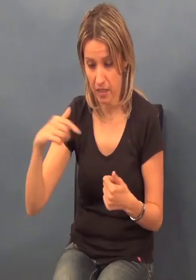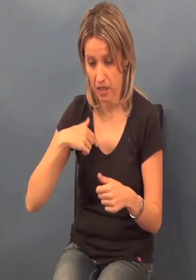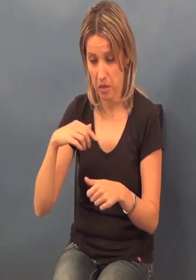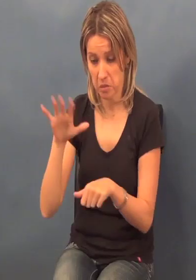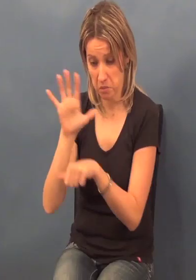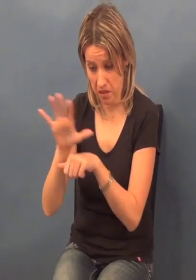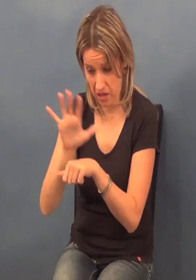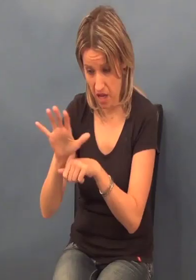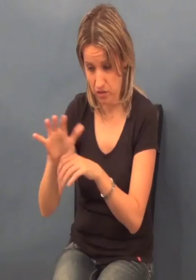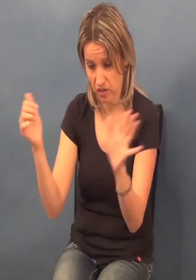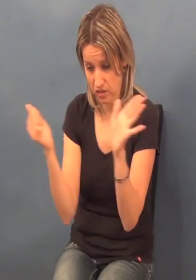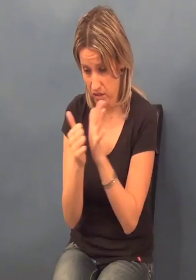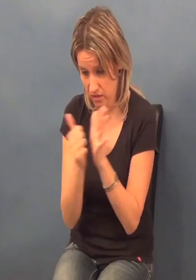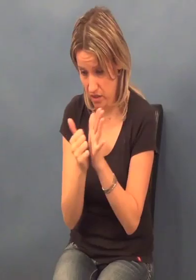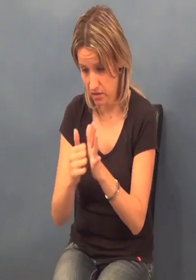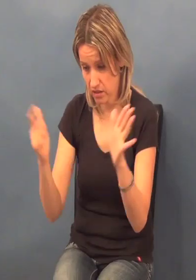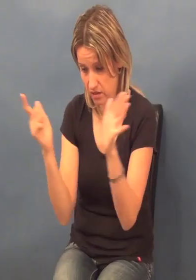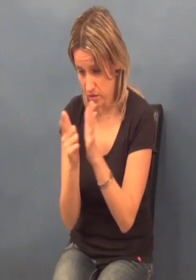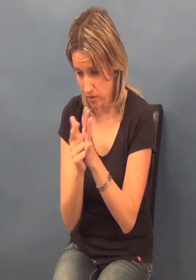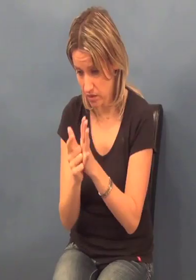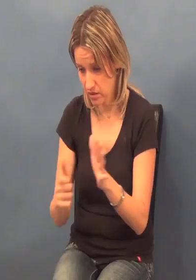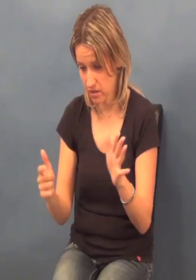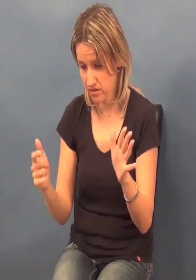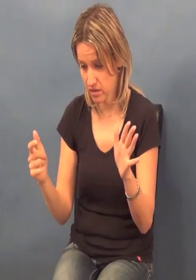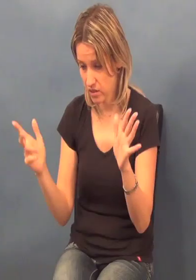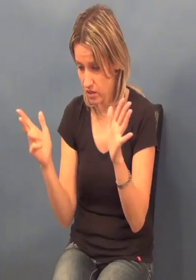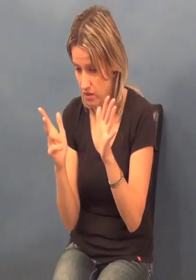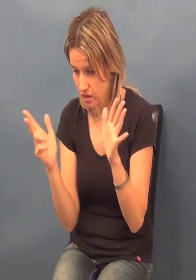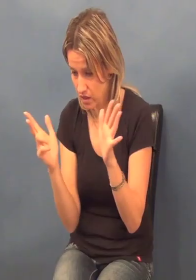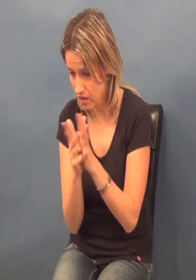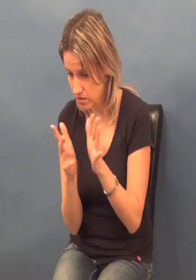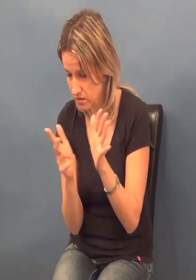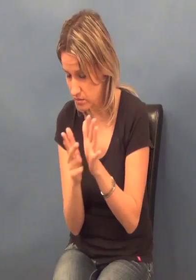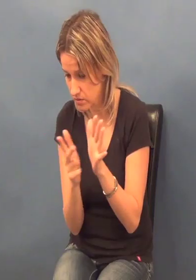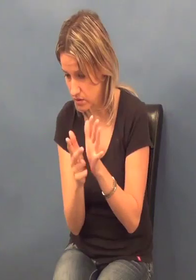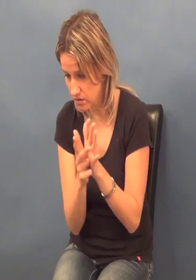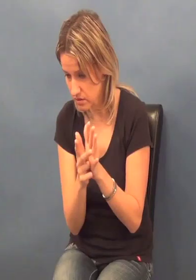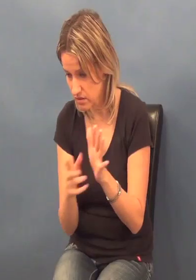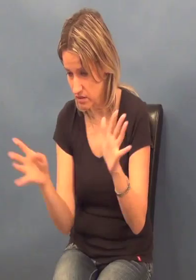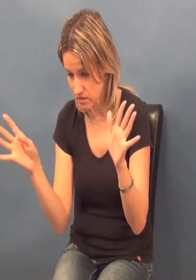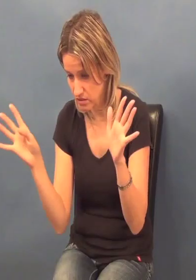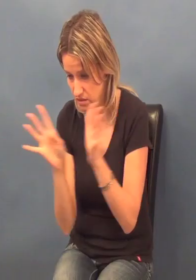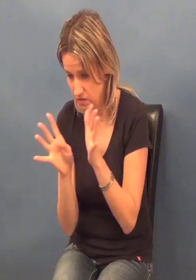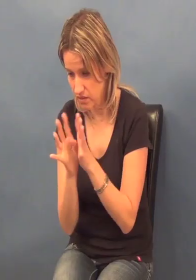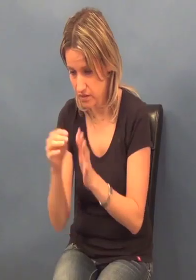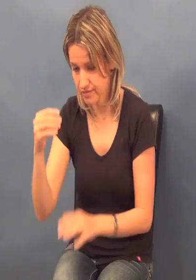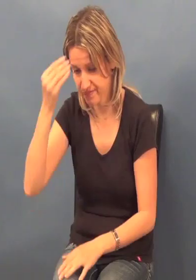Ja piętnastego, szesnastego, siedemnastego, osiemnastego, dziewiętnastego.